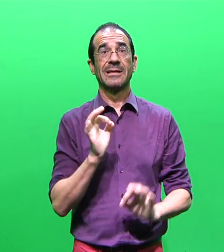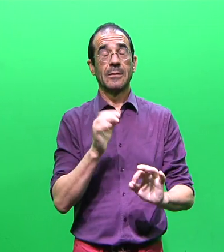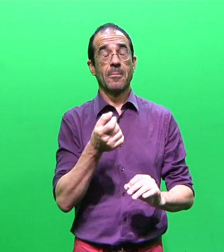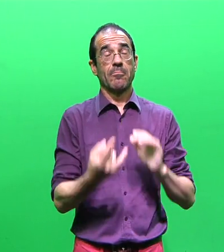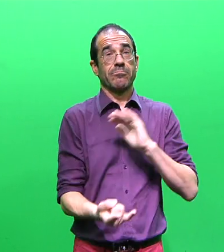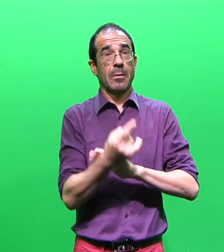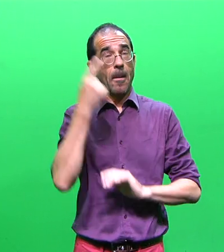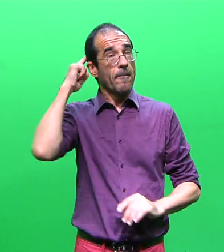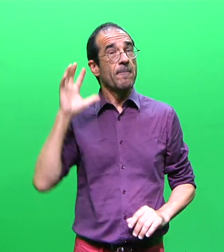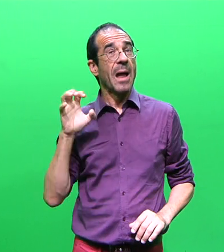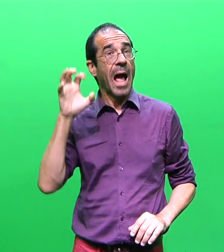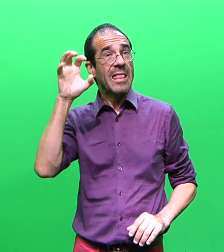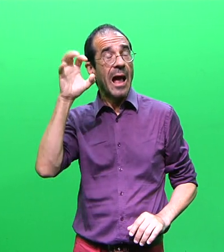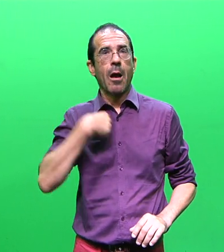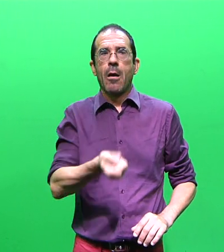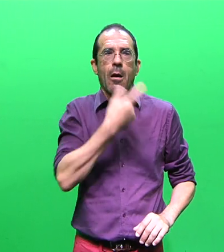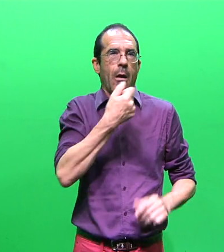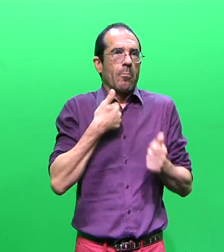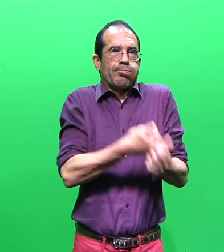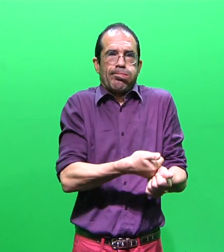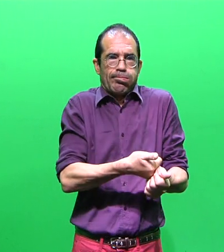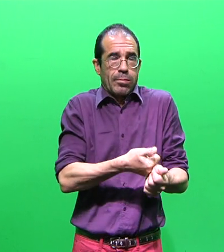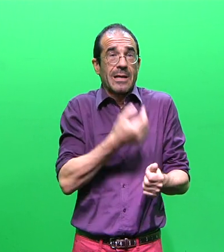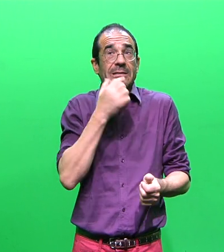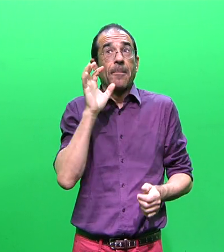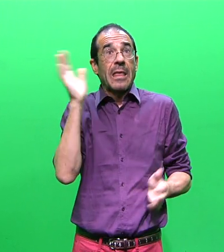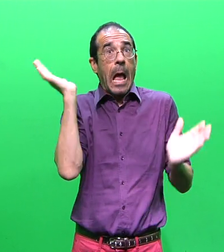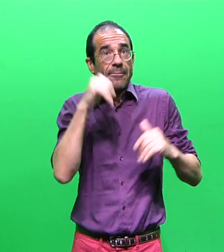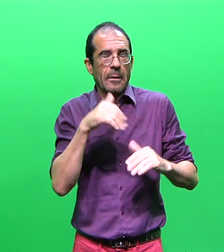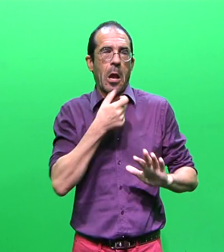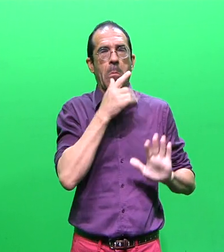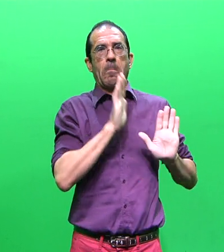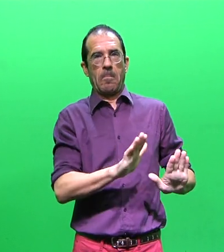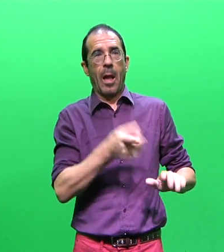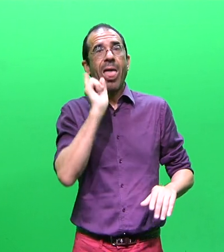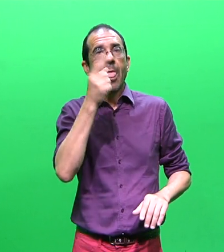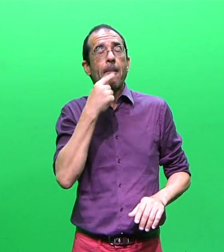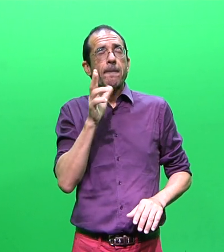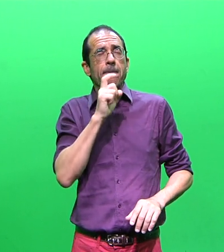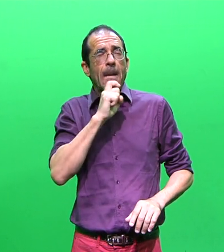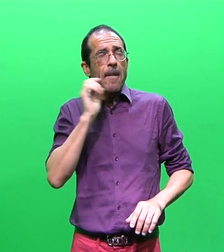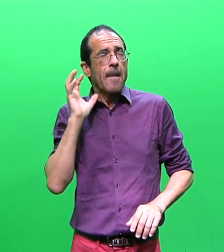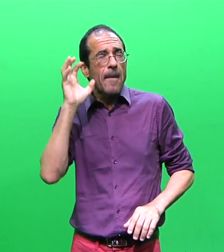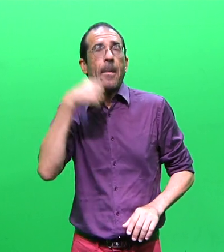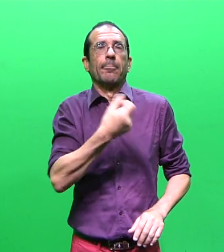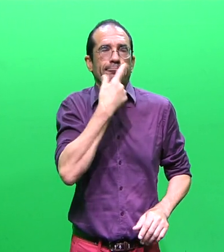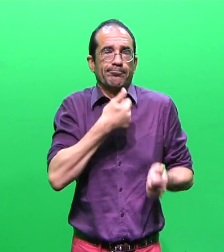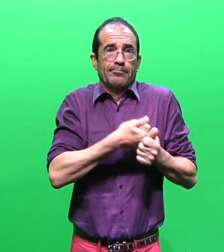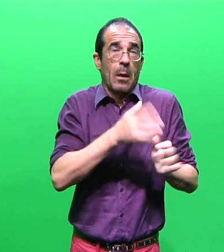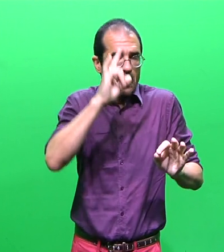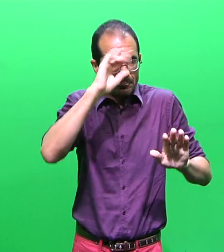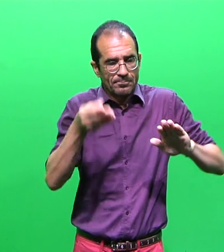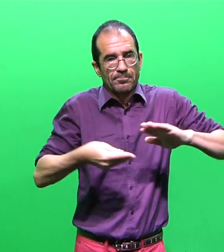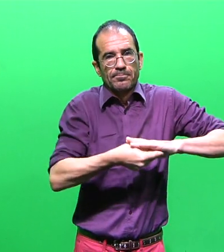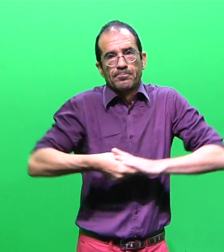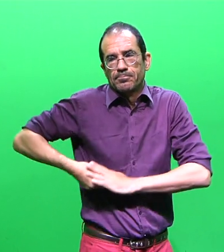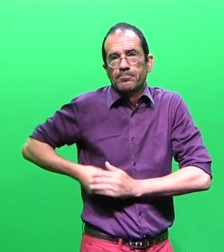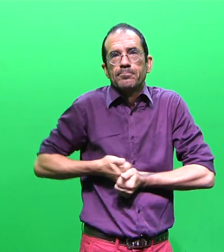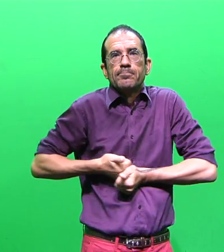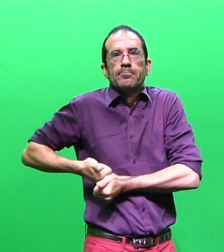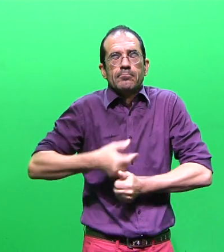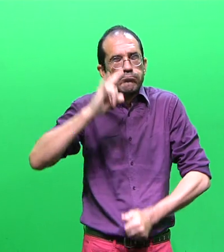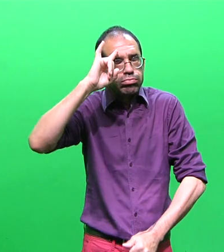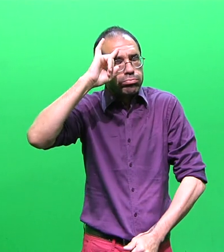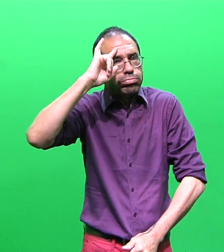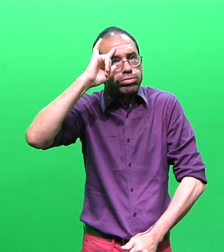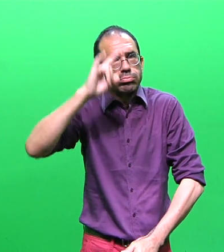Quan m'apareix la migranya he de prendre pastilles, si no en tinc no en prenc. Però si tinc migranya i em fa mal, les he de prendre. Les tinc guardades per si de cas.